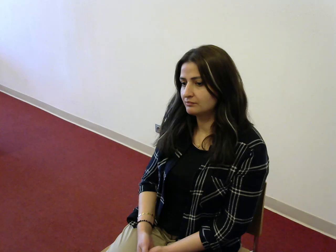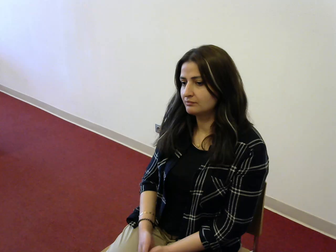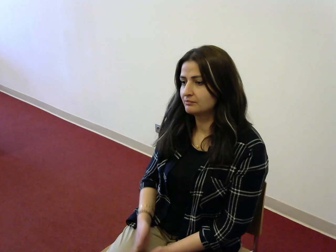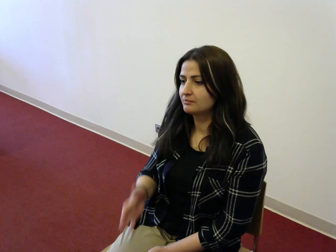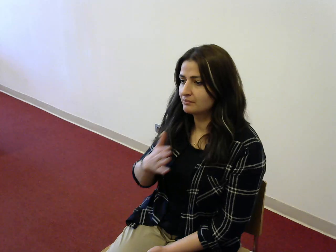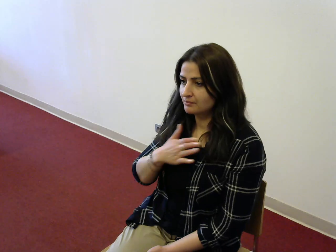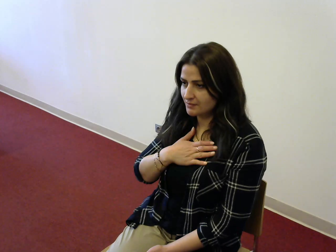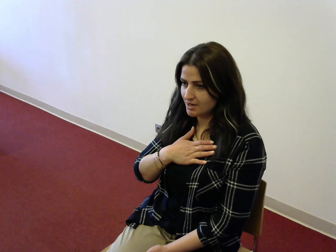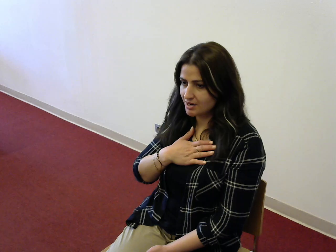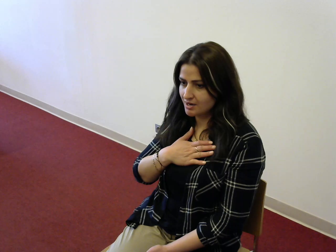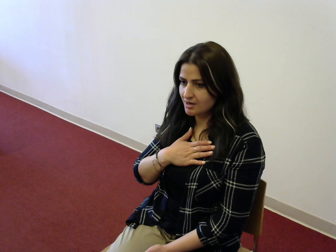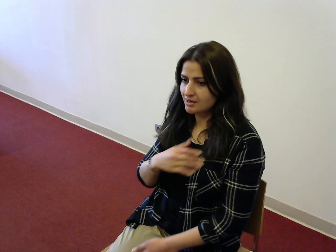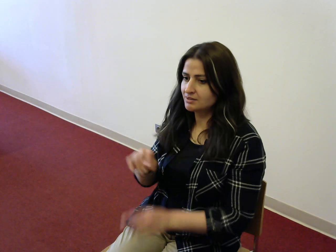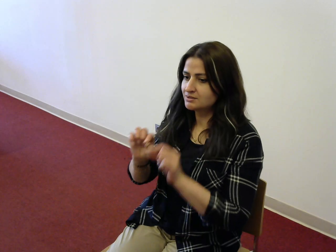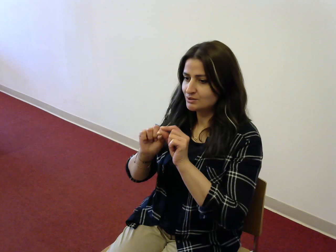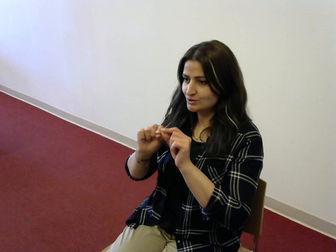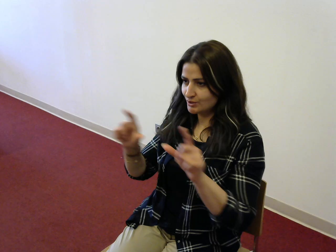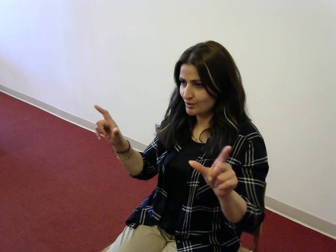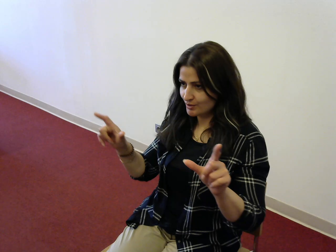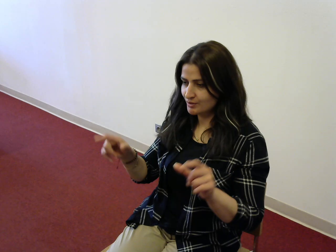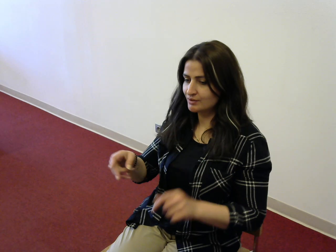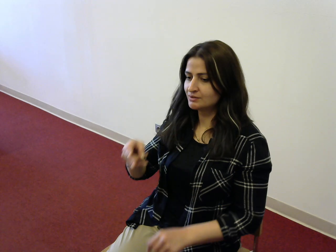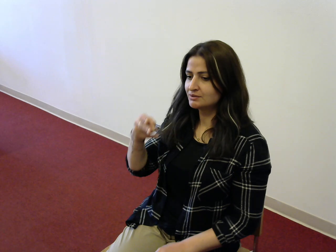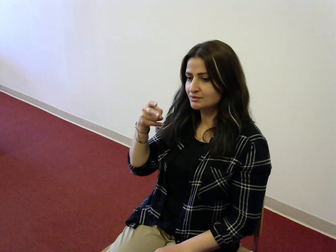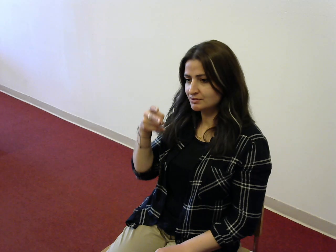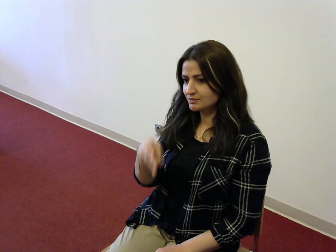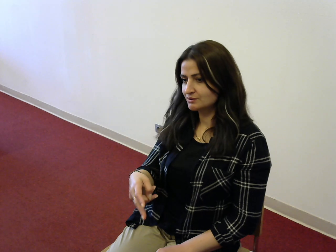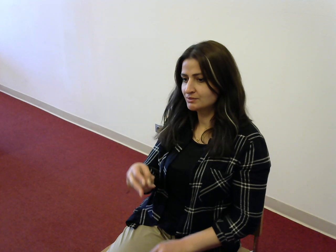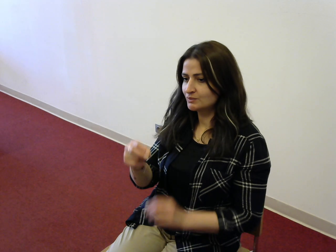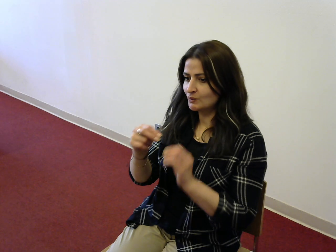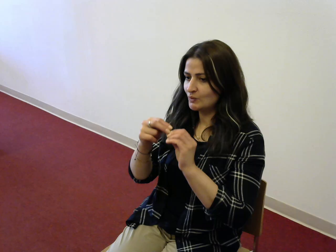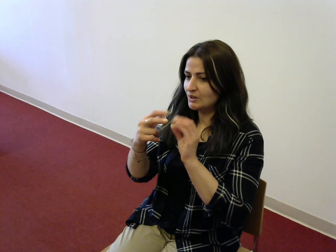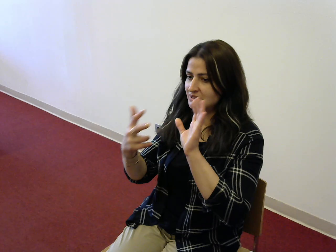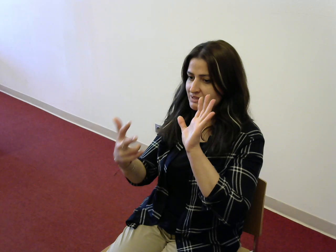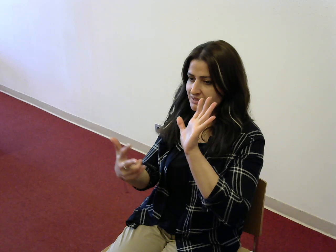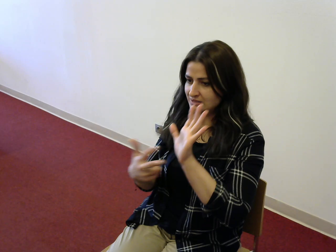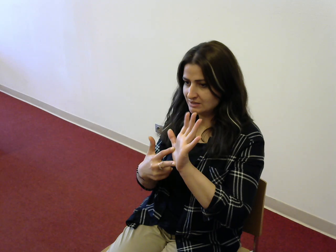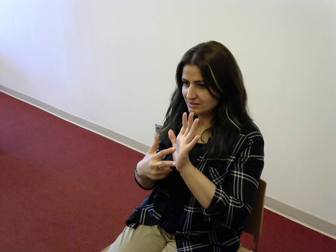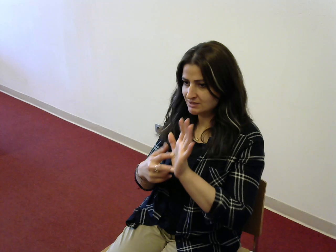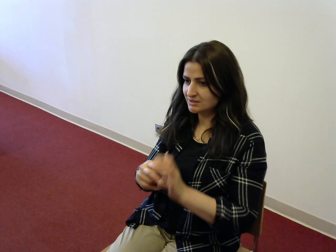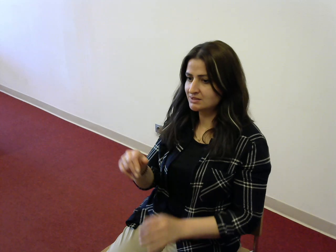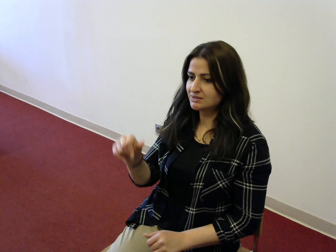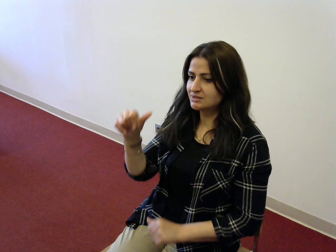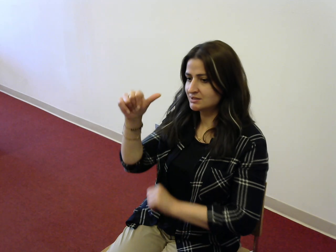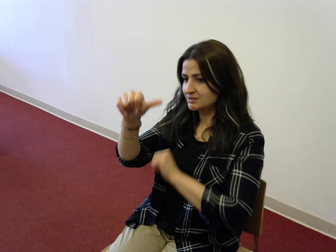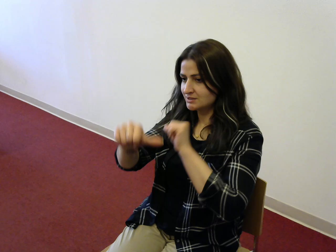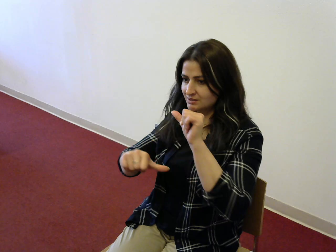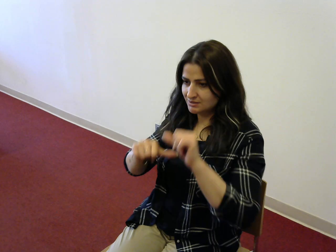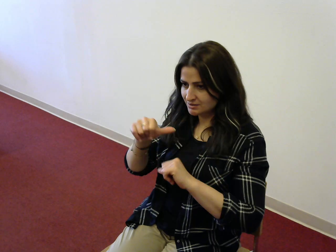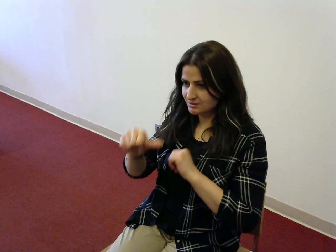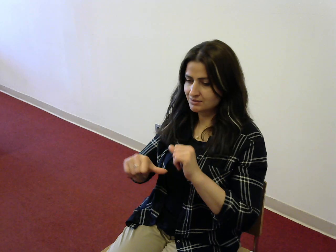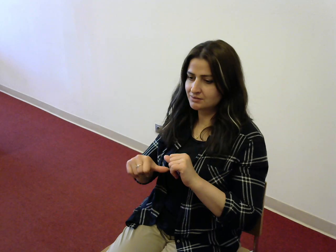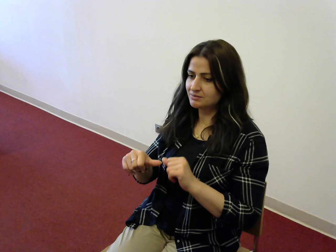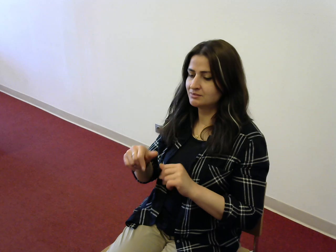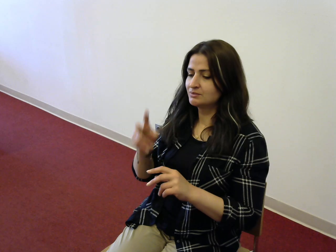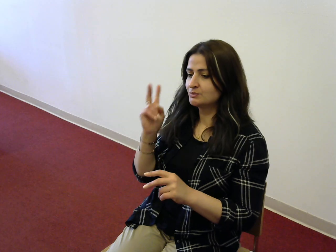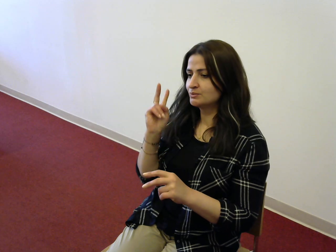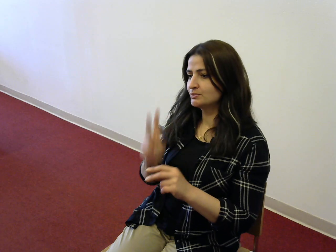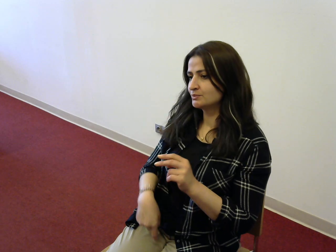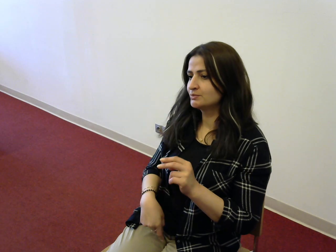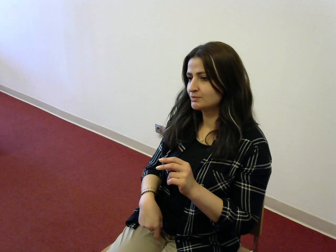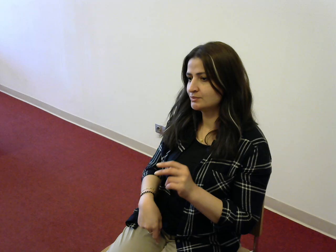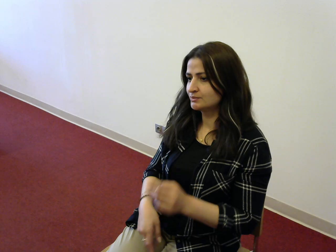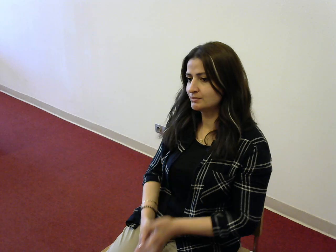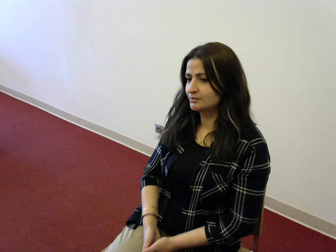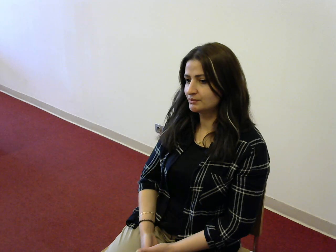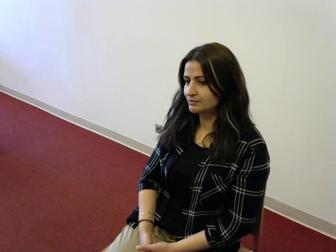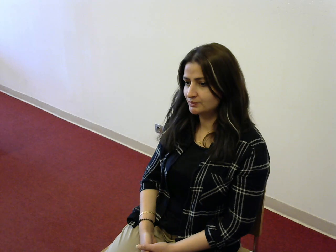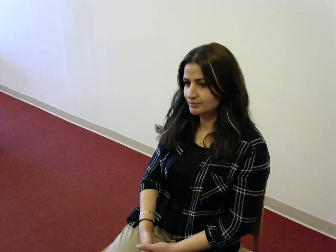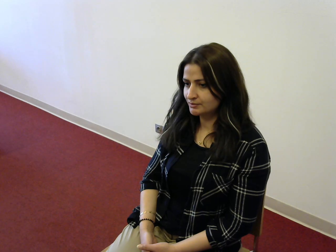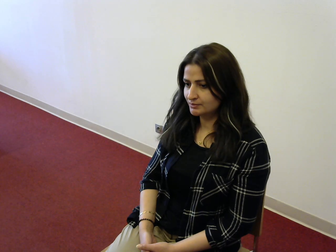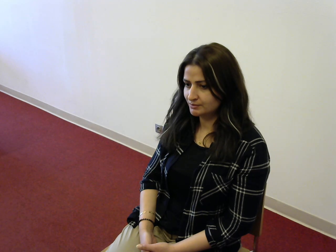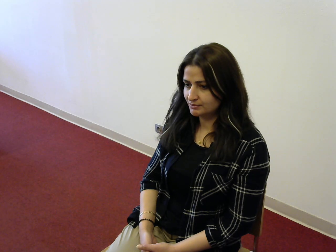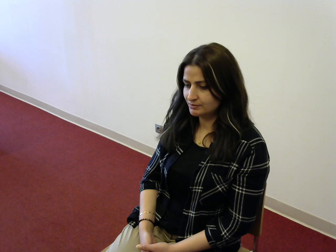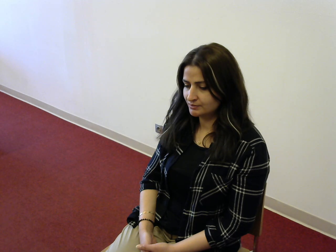Mən məktəbi 2018-ci ildə bitirmişəm